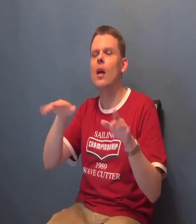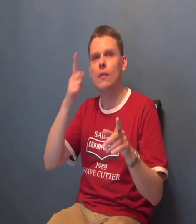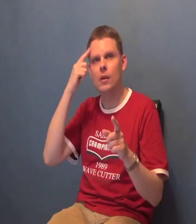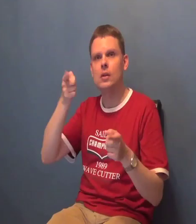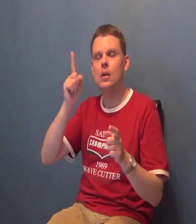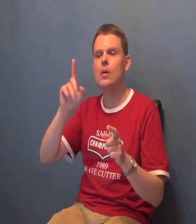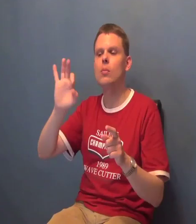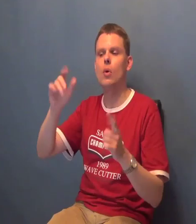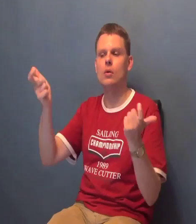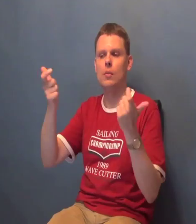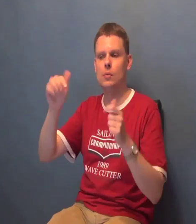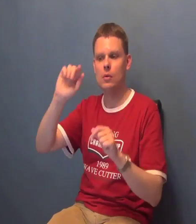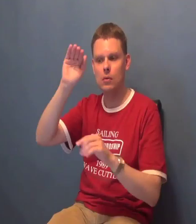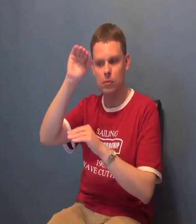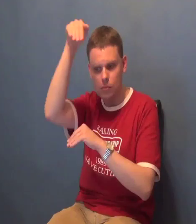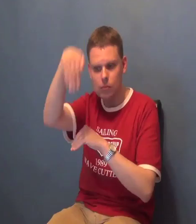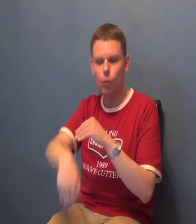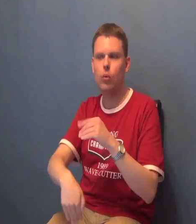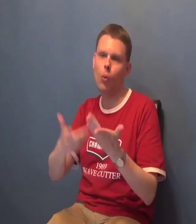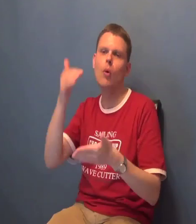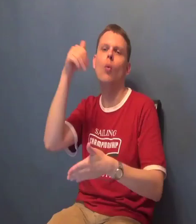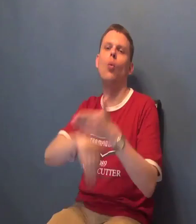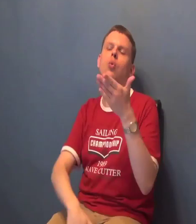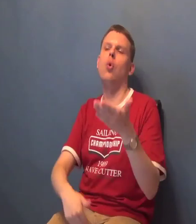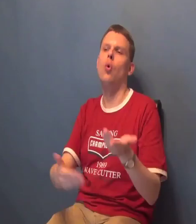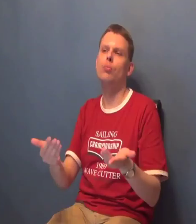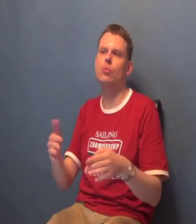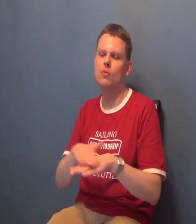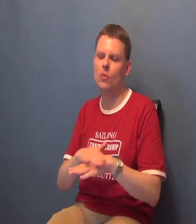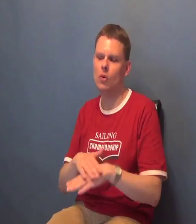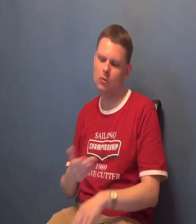To się wie, że jest zakaz, bo jest niebezpieczeństwo upadku i można łatwo się utopić w wodzie.